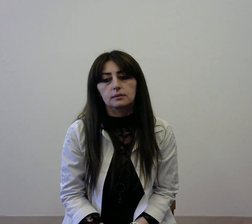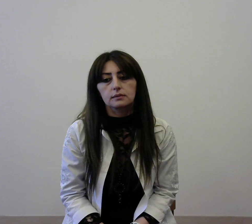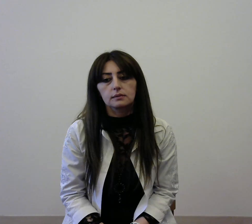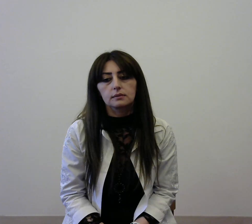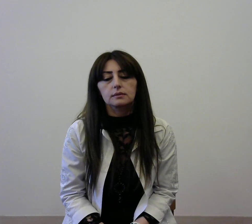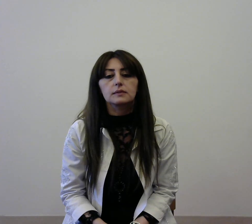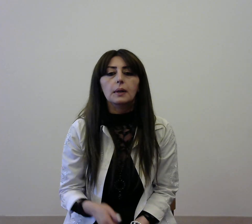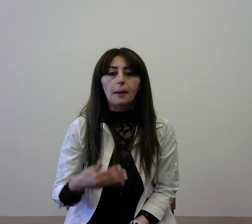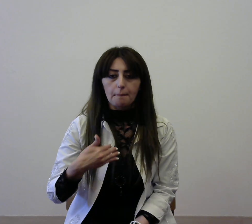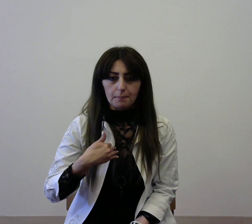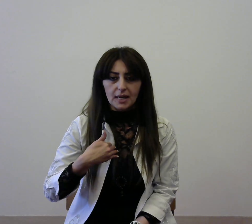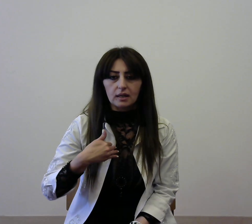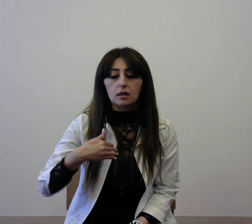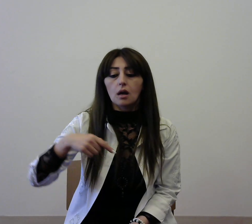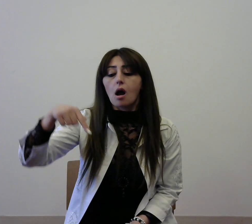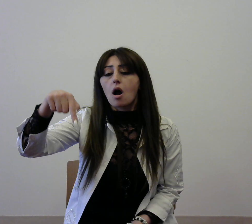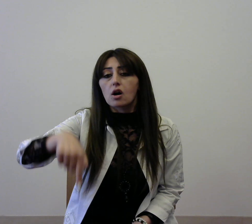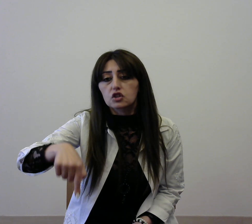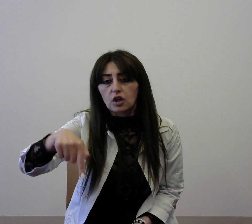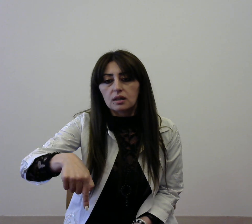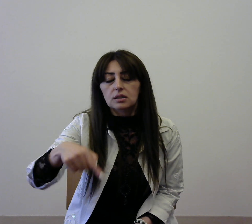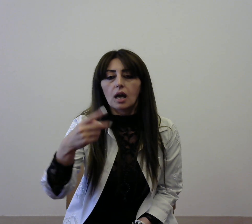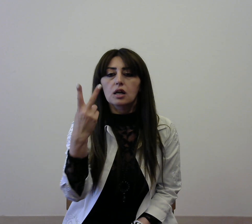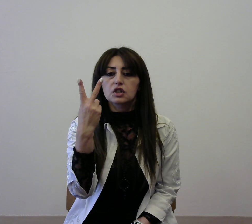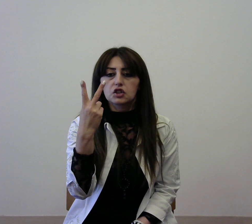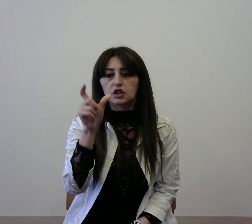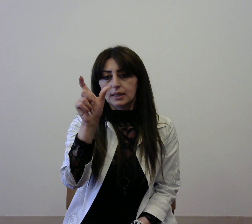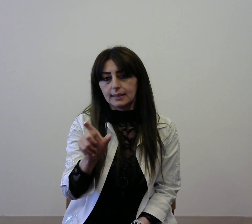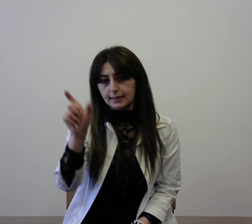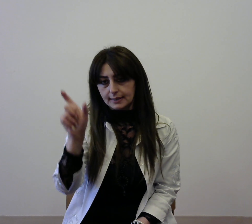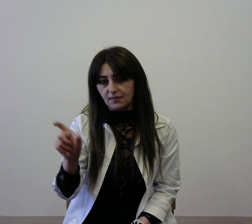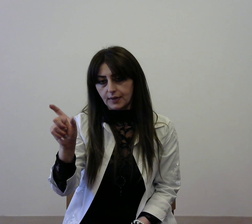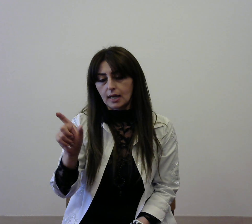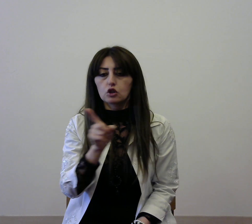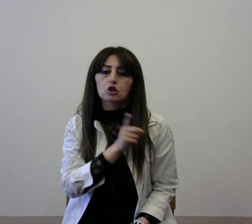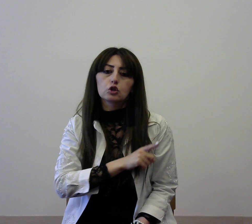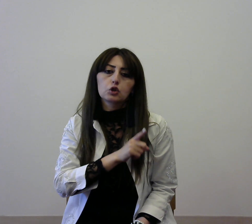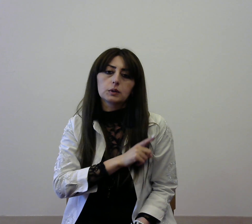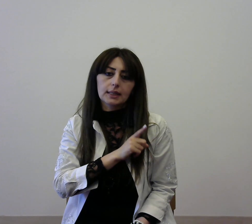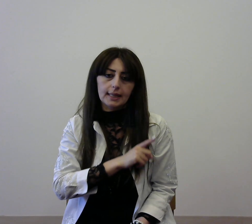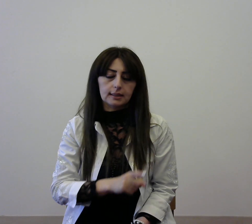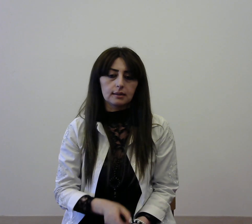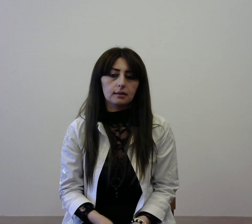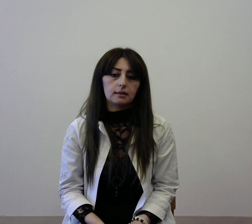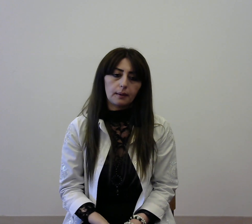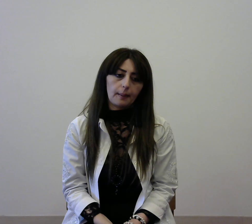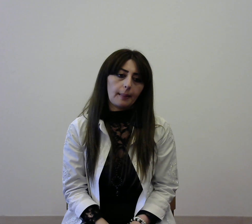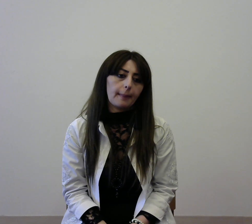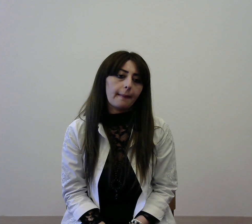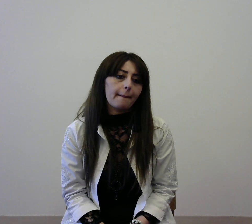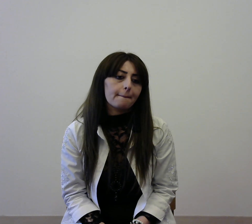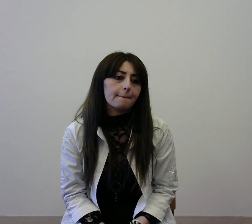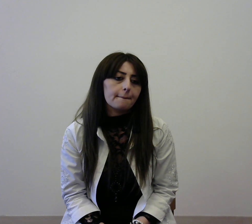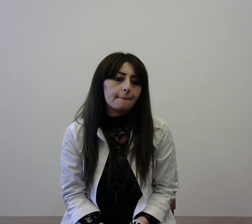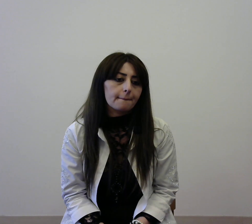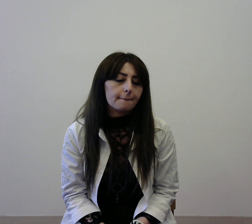Məni aşağıda 2 nəfər gözləyir